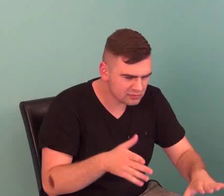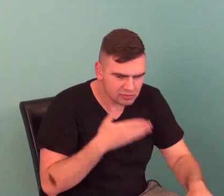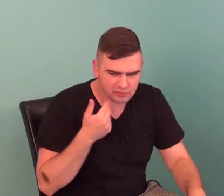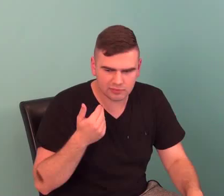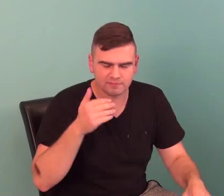Nie ma.